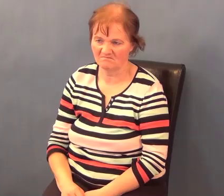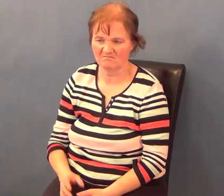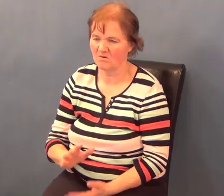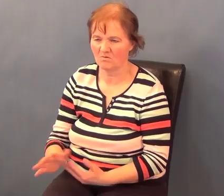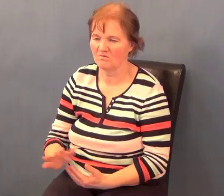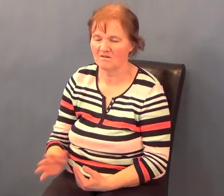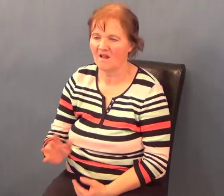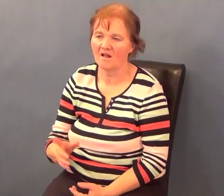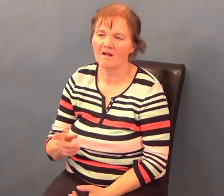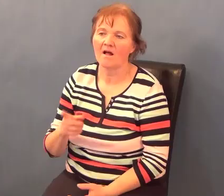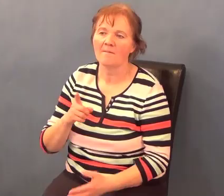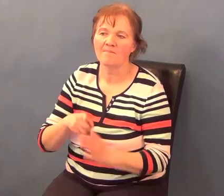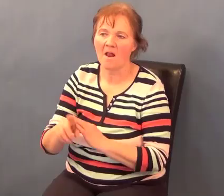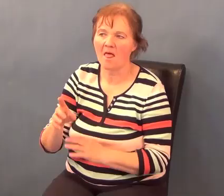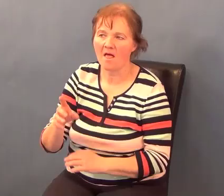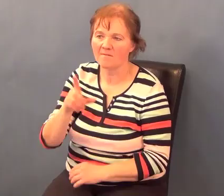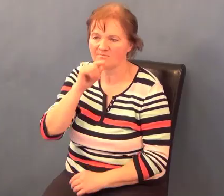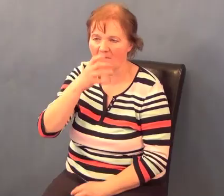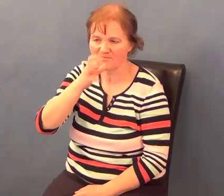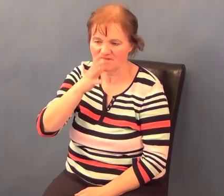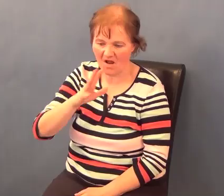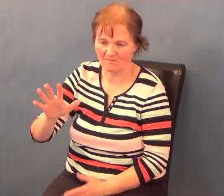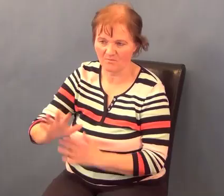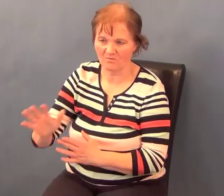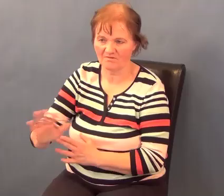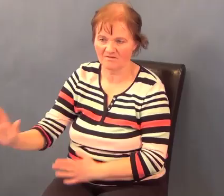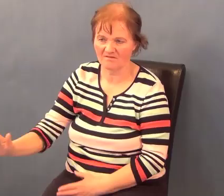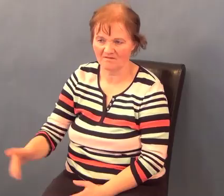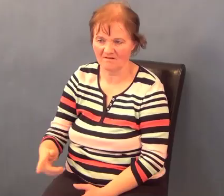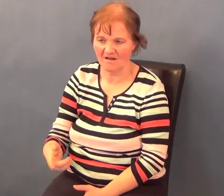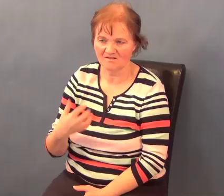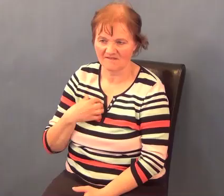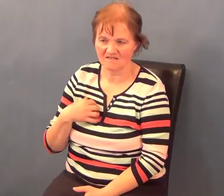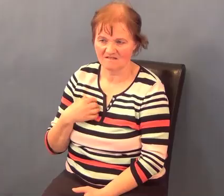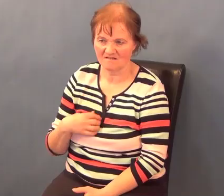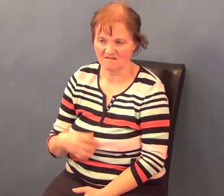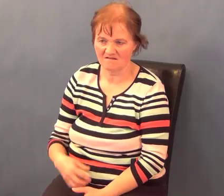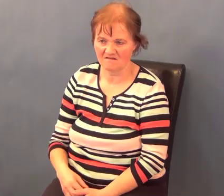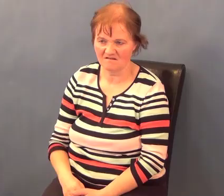Brudne nie, to jest picie dla ptaków, dla zwierząt.